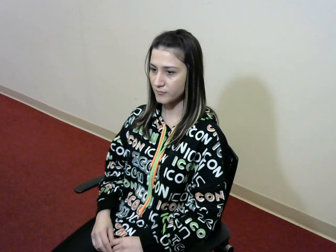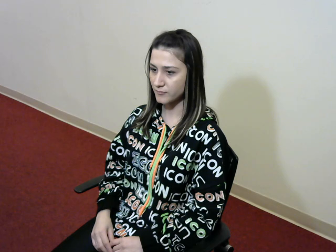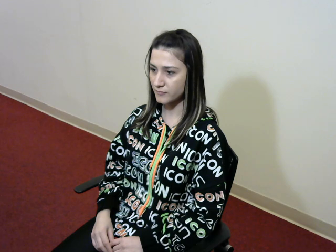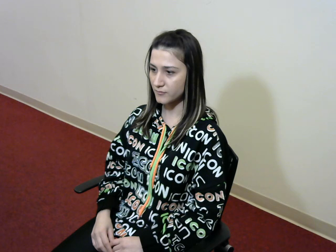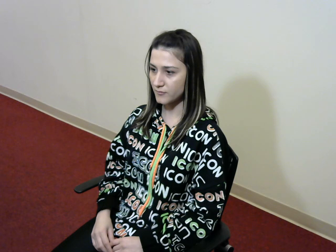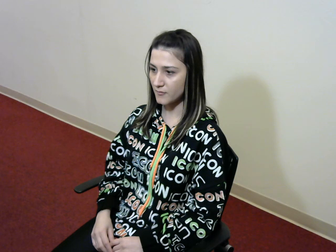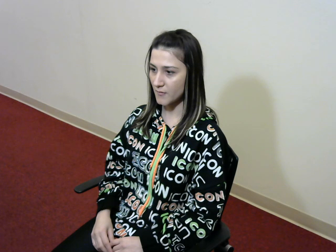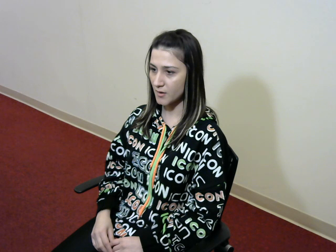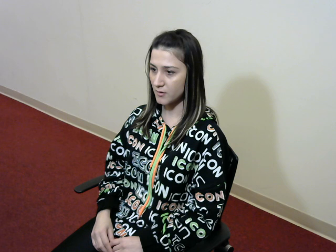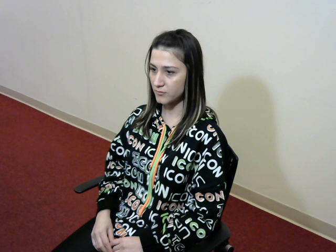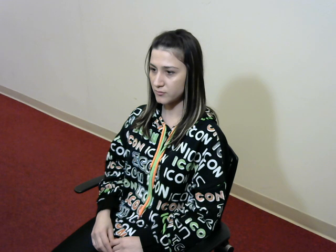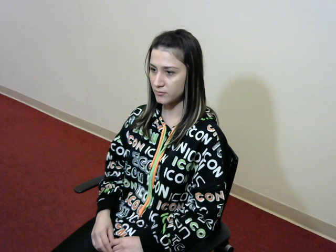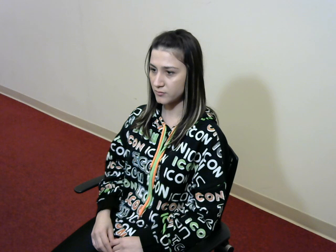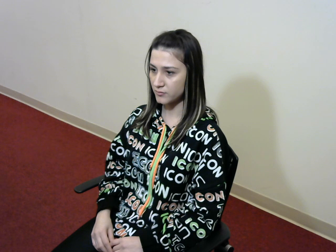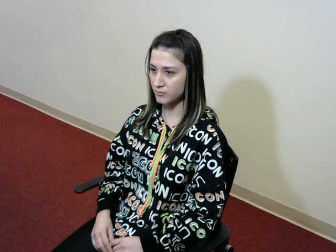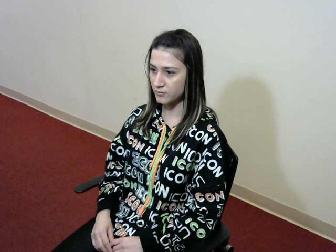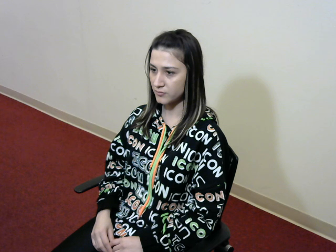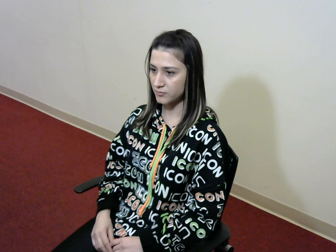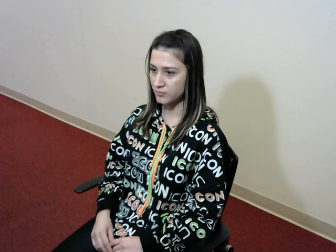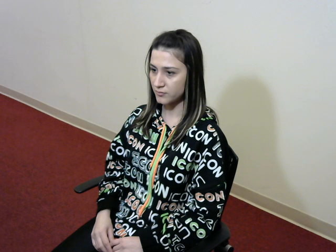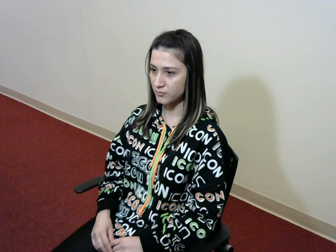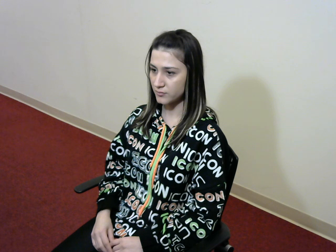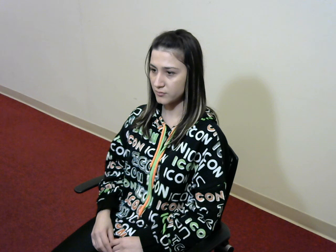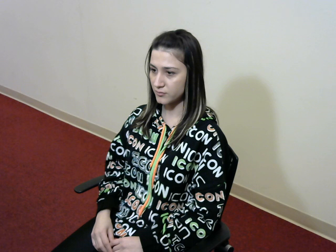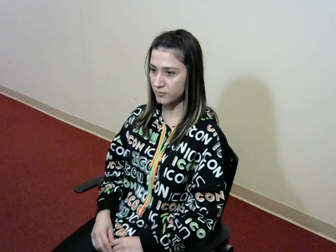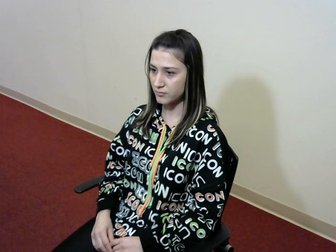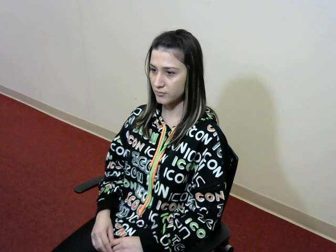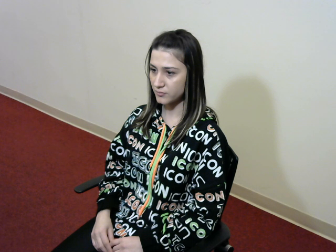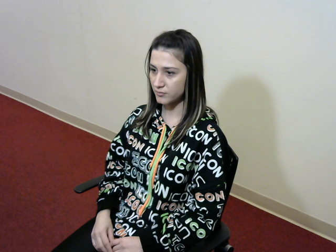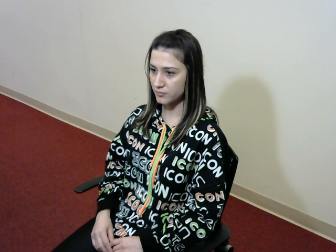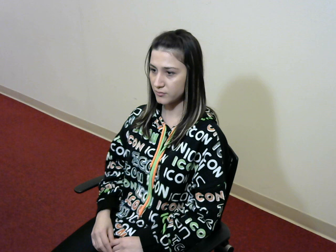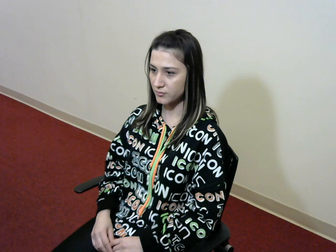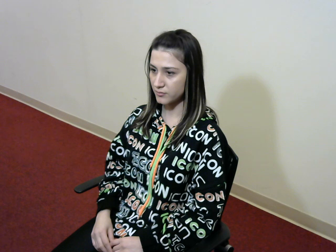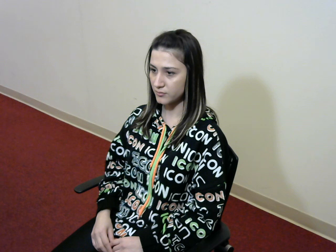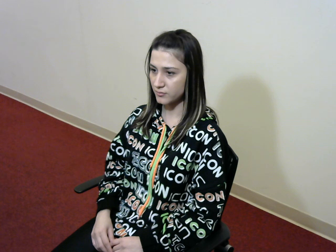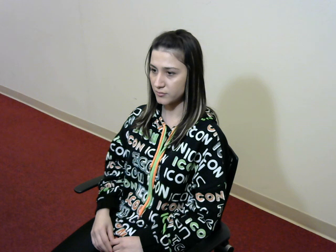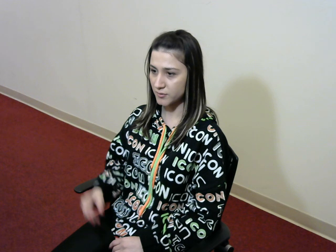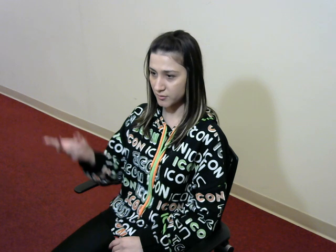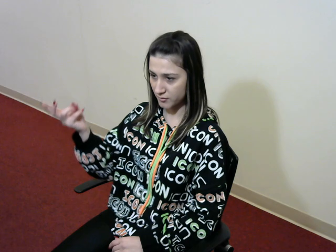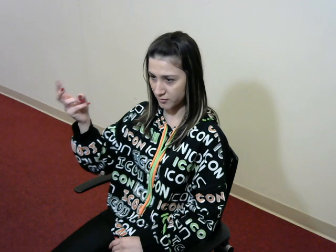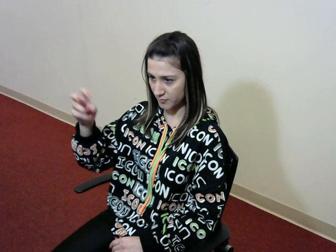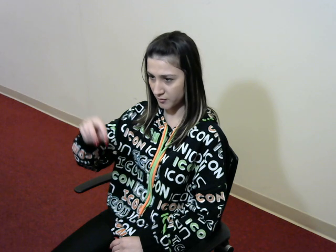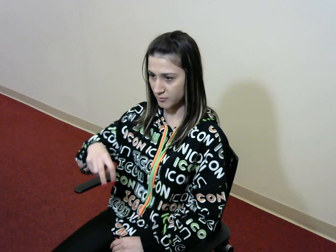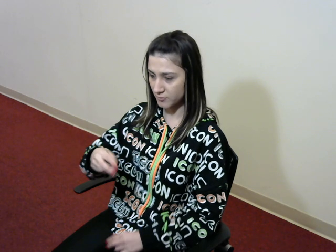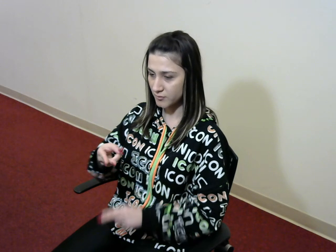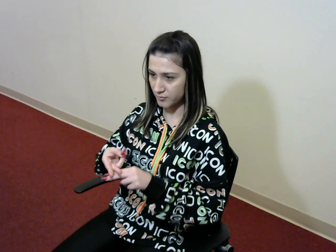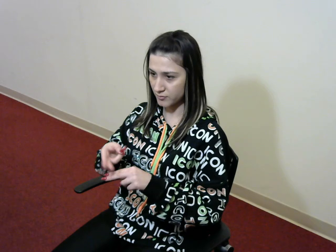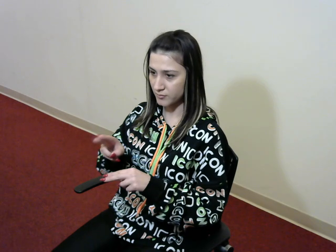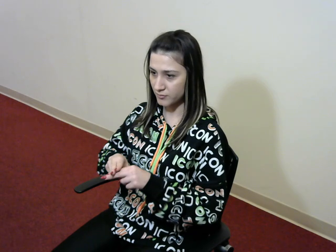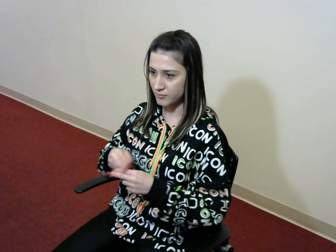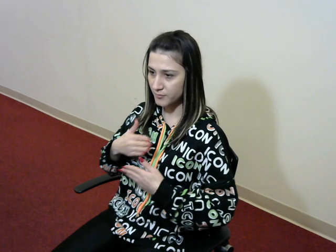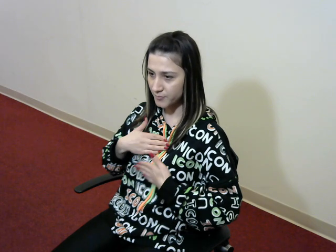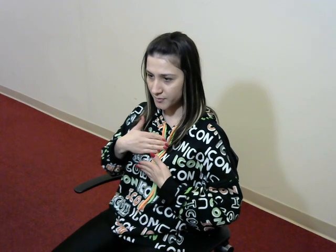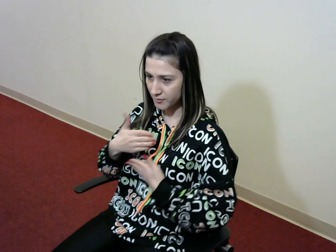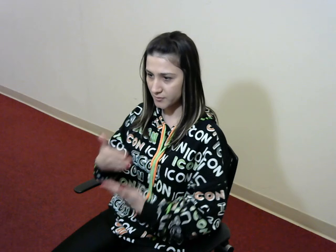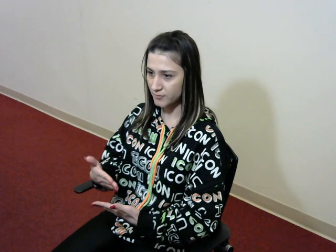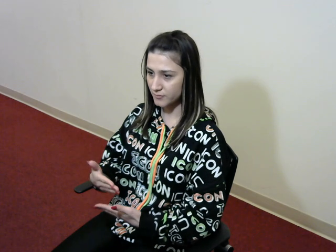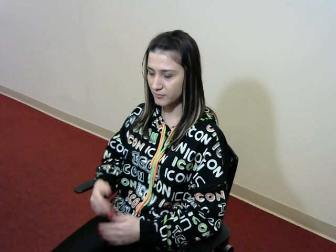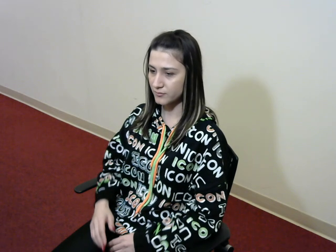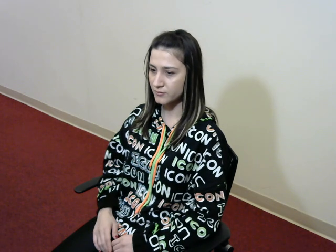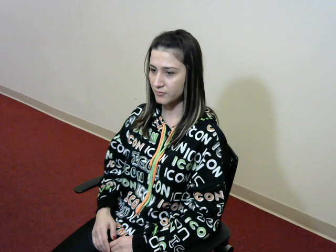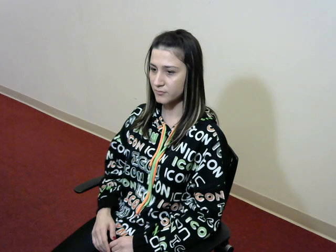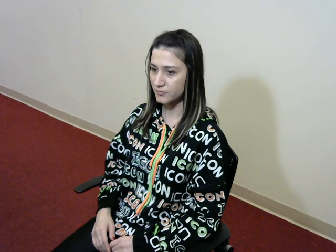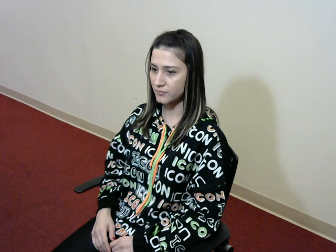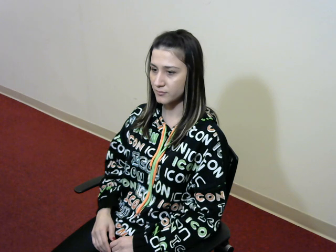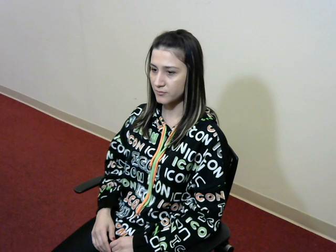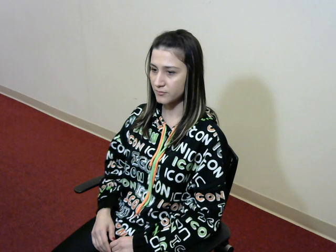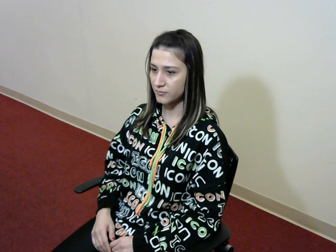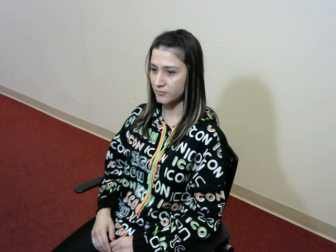Gəldiyinizə görə minnətdaram